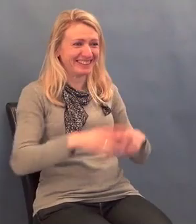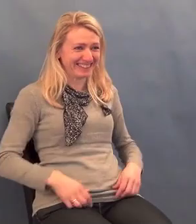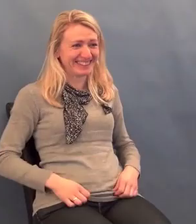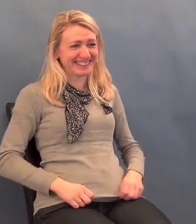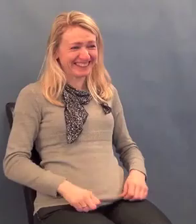Dobrze.